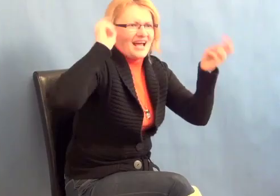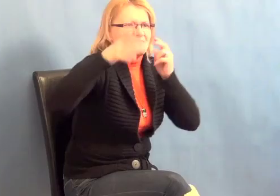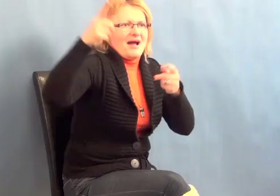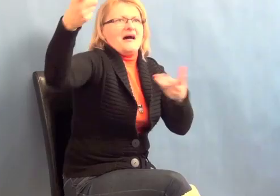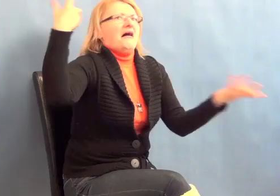A on jest zaskoczony.